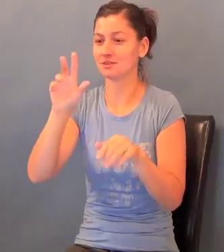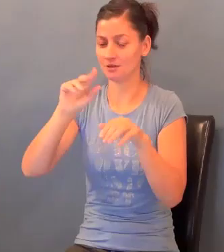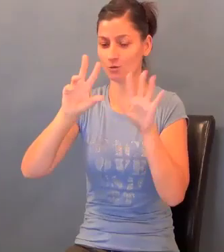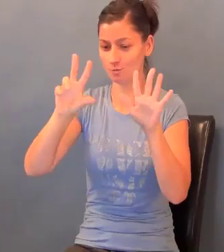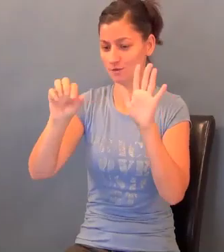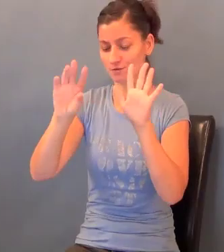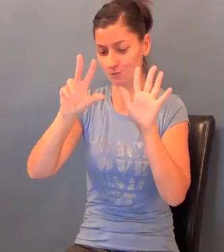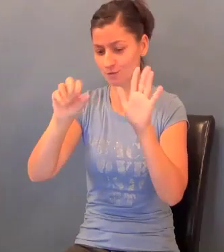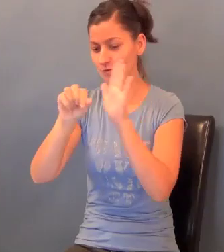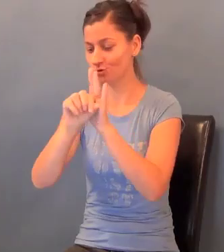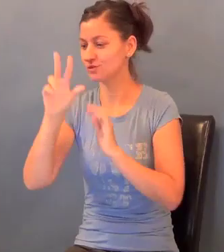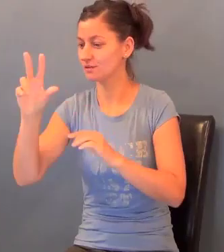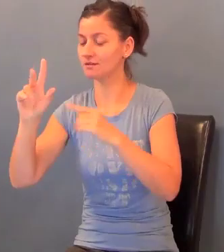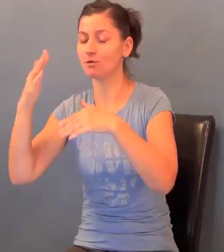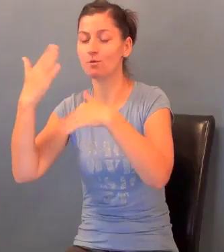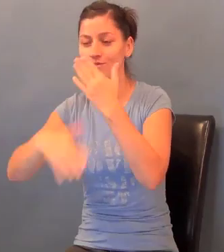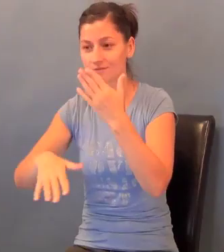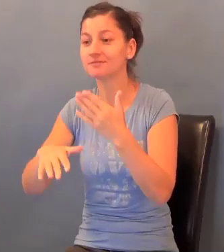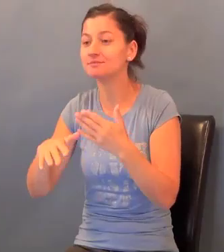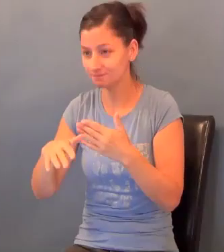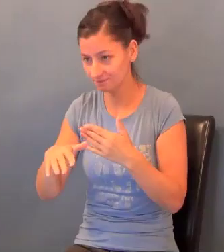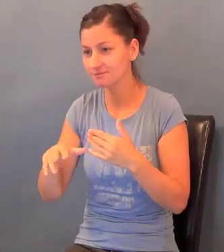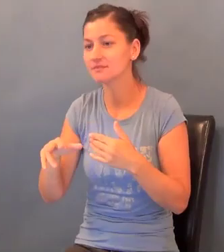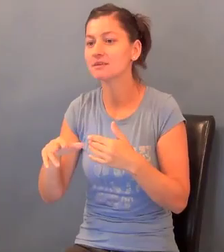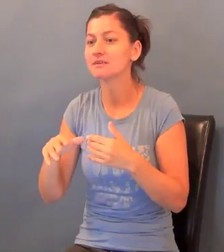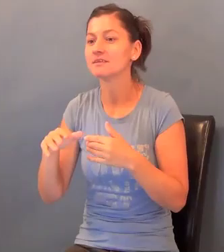Od ósmej do trzeciej i koniec.